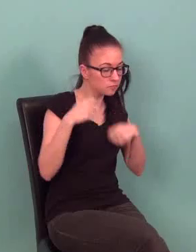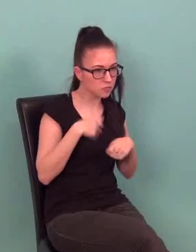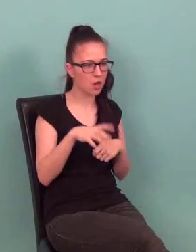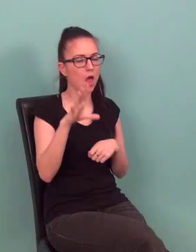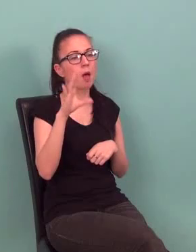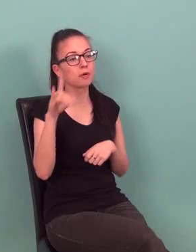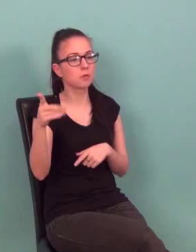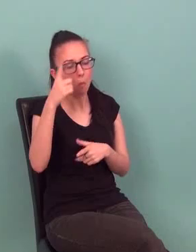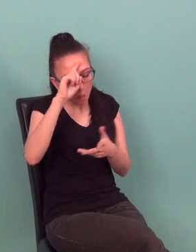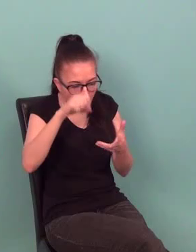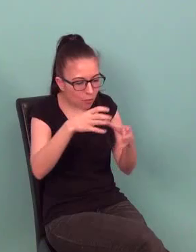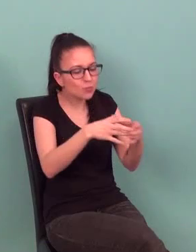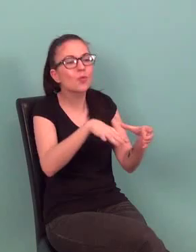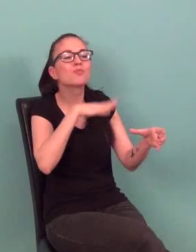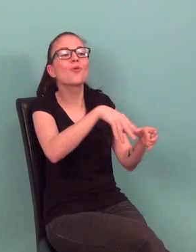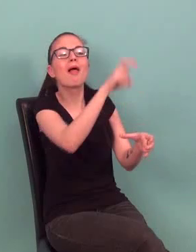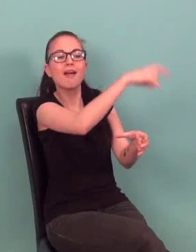Pies wkłada pysk do pustego słoja, gdzie wcześniej była żaba.